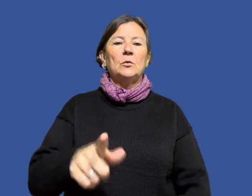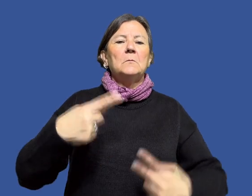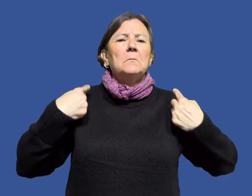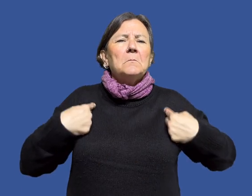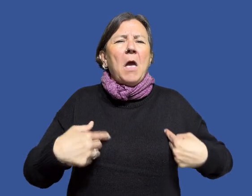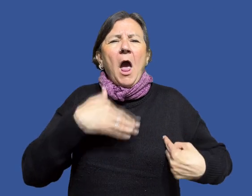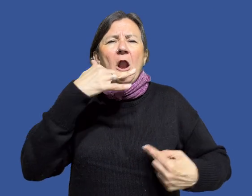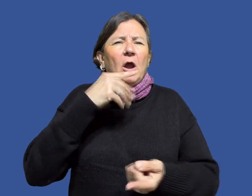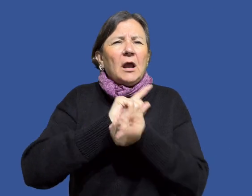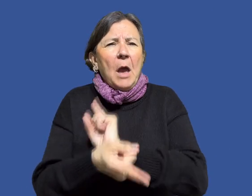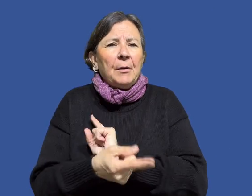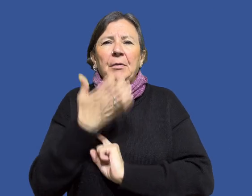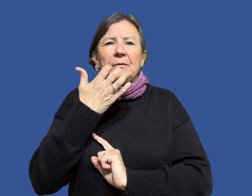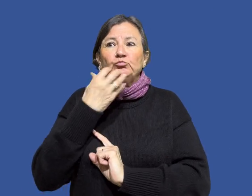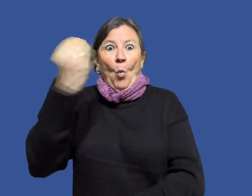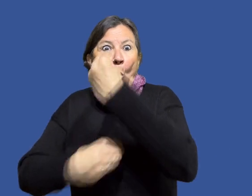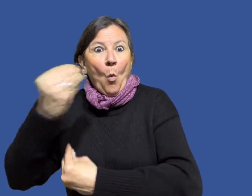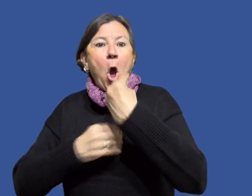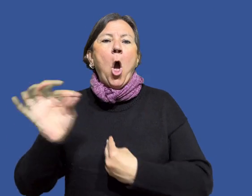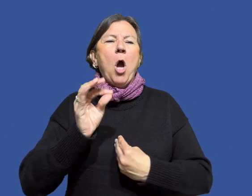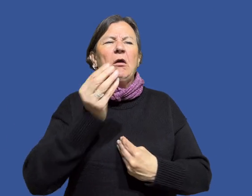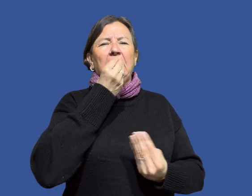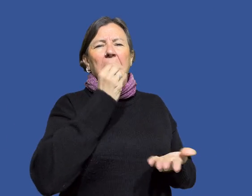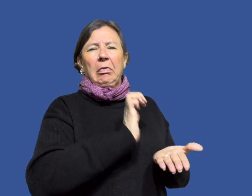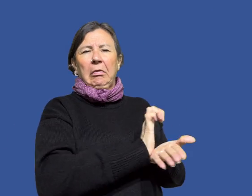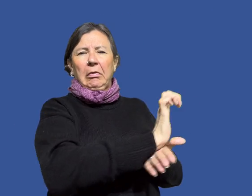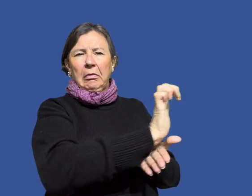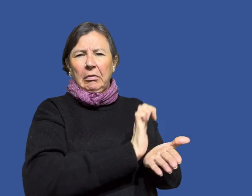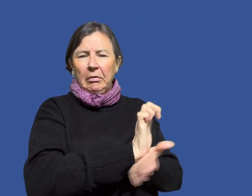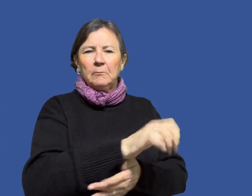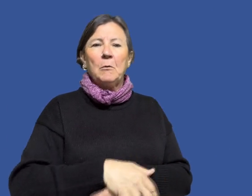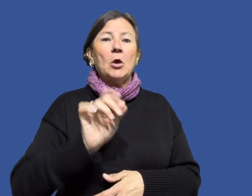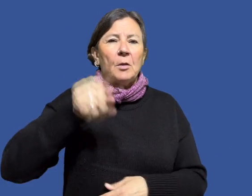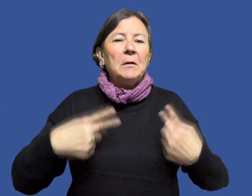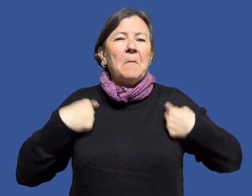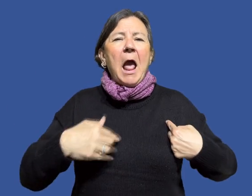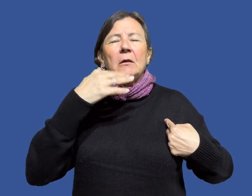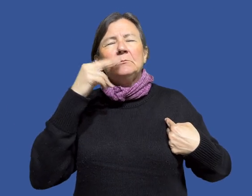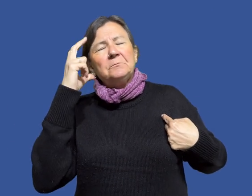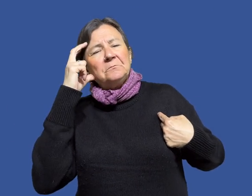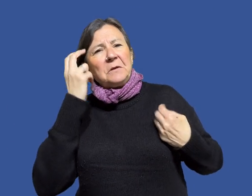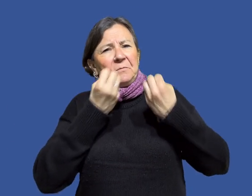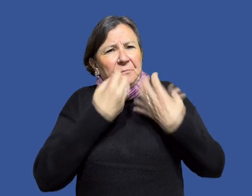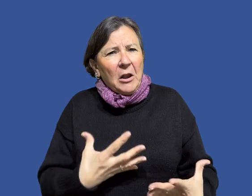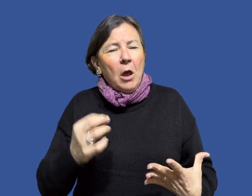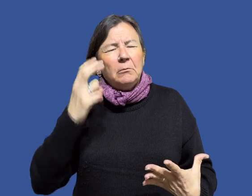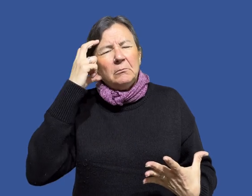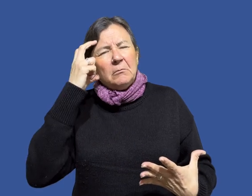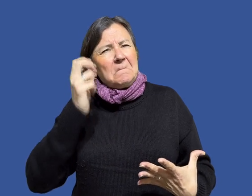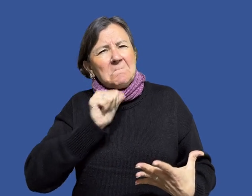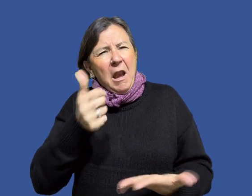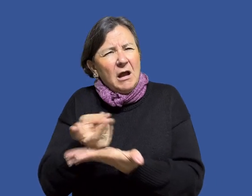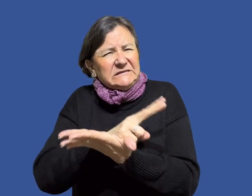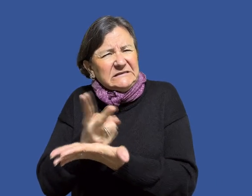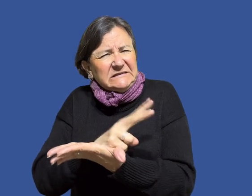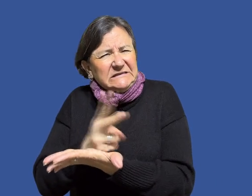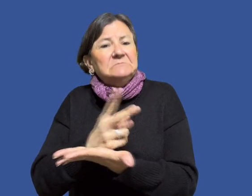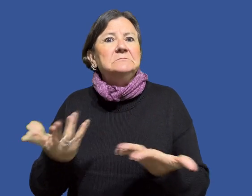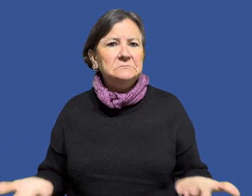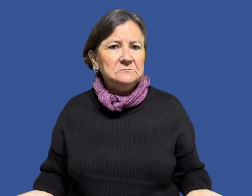Has notat canvis relacionats amb la gana, com ara tenir molta gana o no voler menjar? Dorms bé o tens problemes de son?